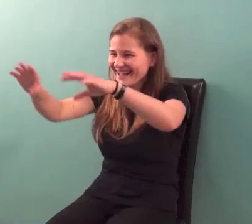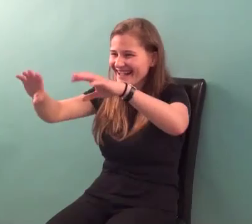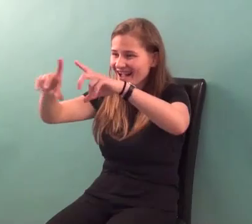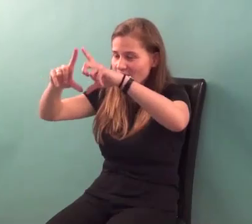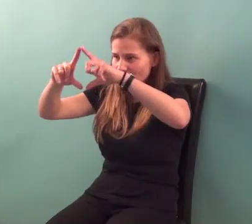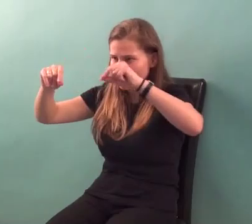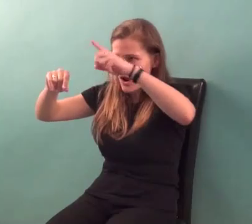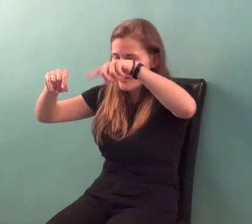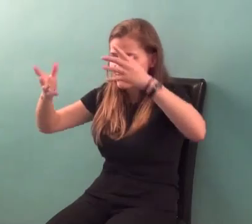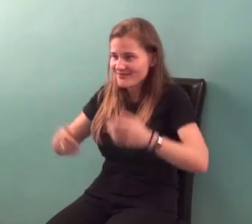Jest trójkąt, a w nim koło, nie wiem co to.